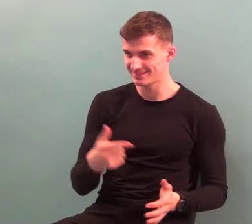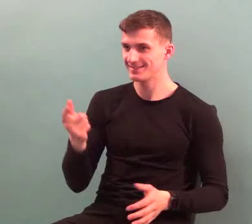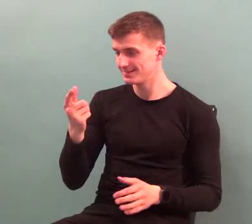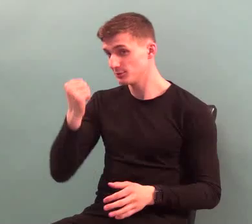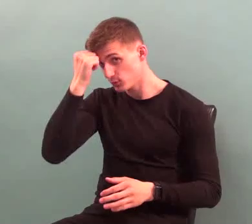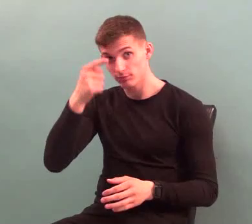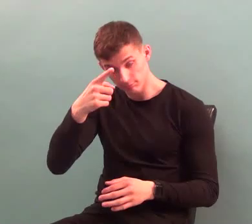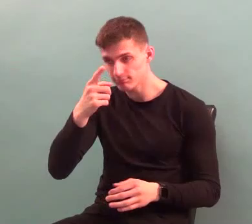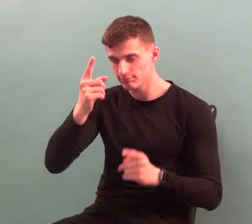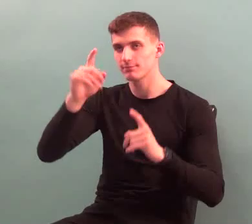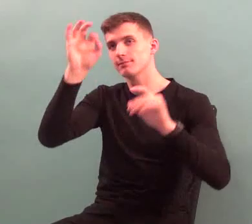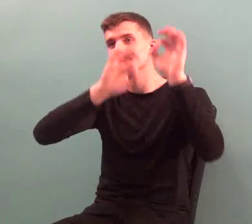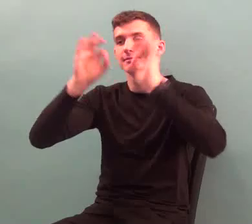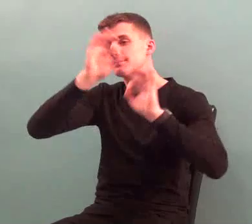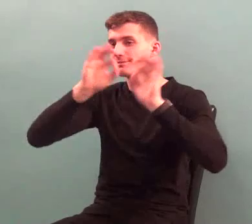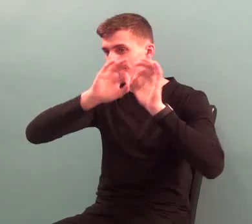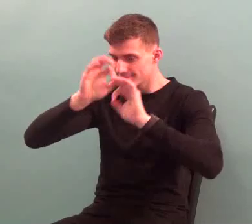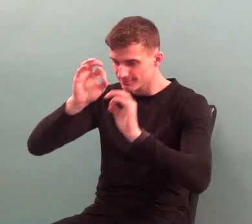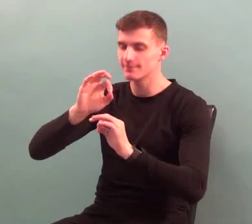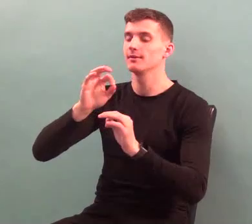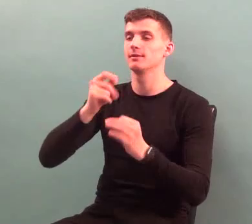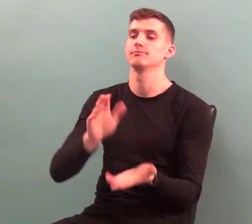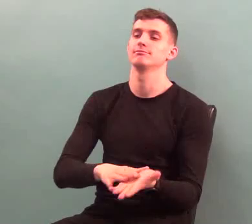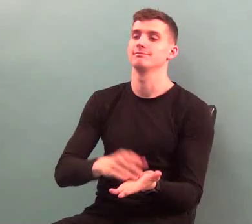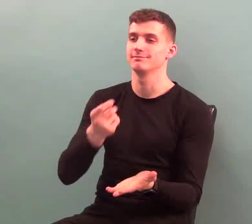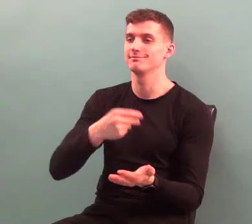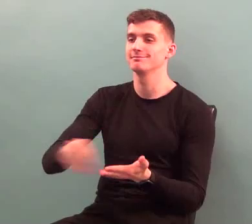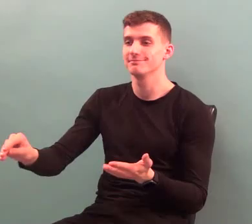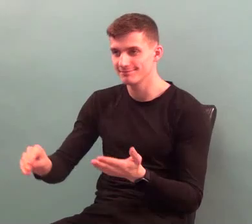Chaplin naprawia szkło w oknie i chce, żeby mu zapłacono.